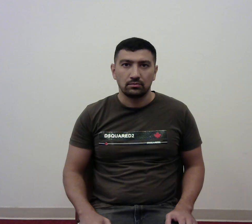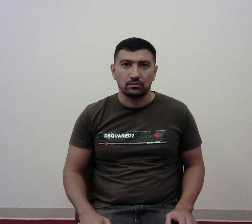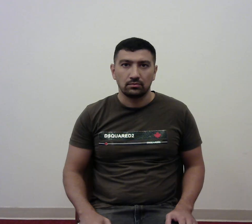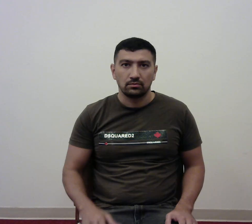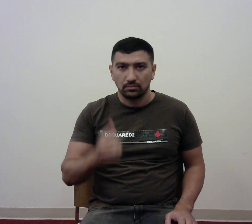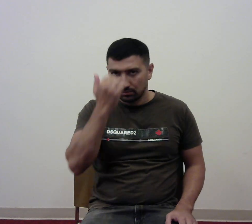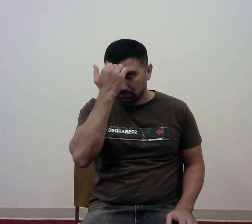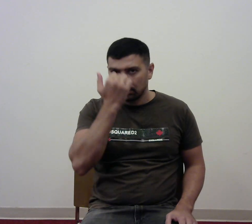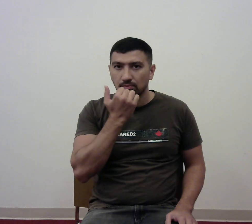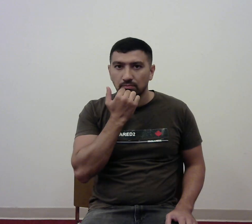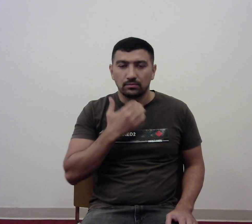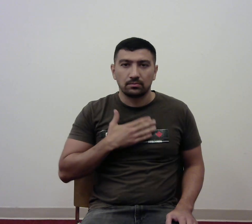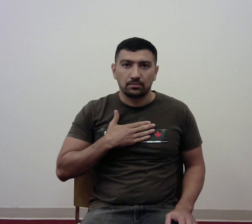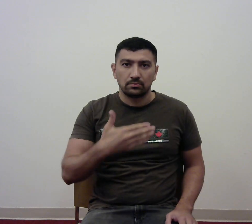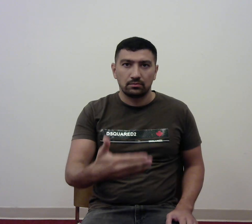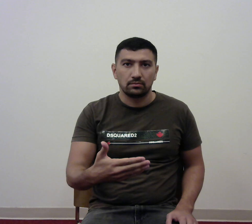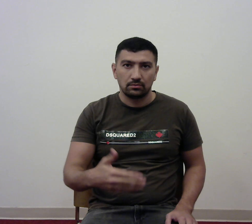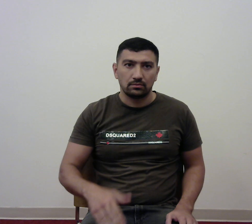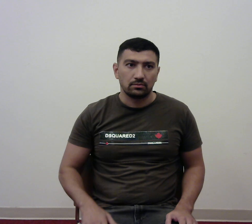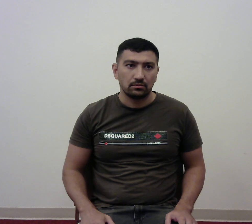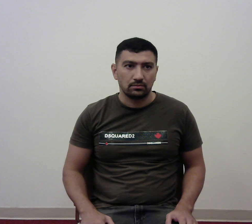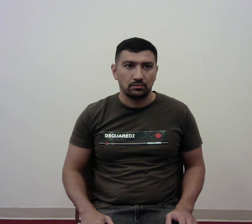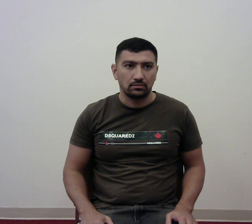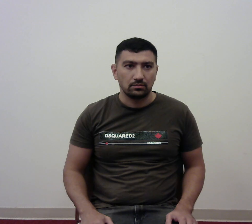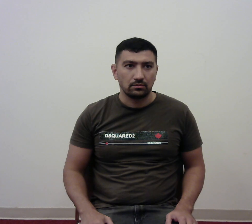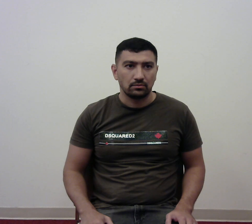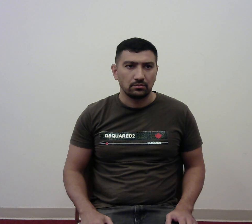Təşəkkür edirəm